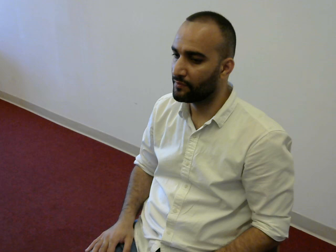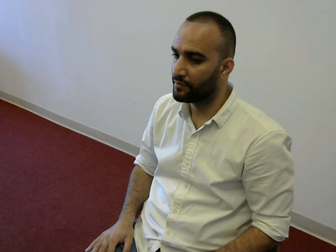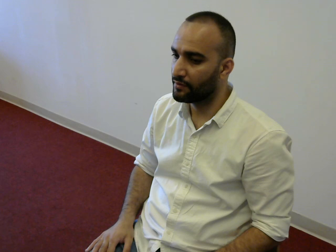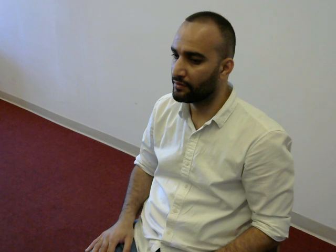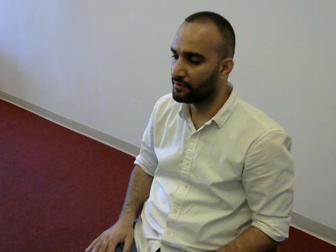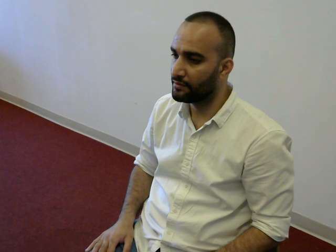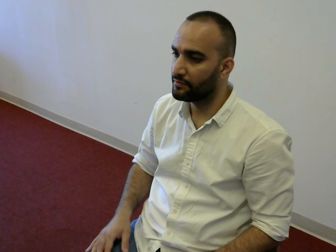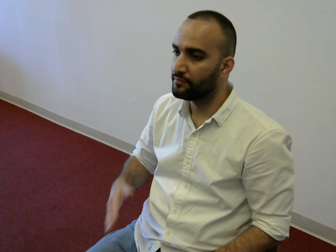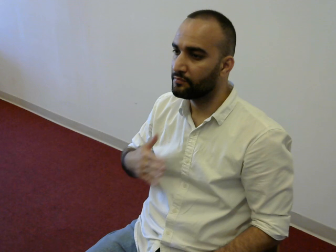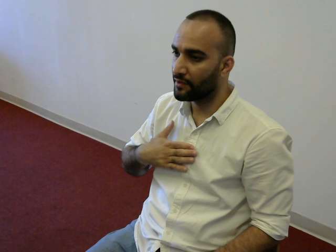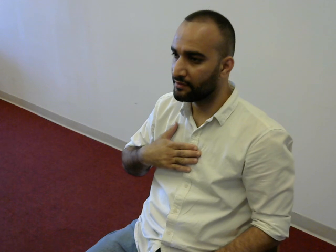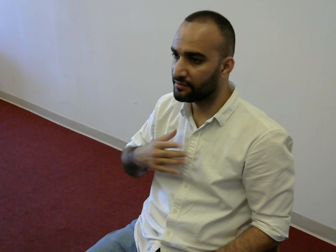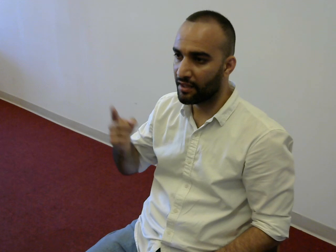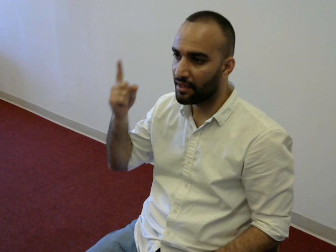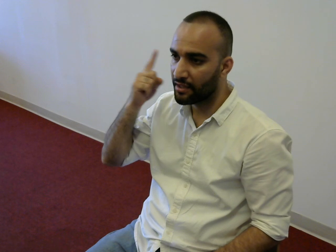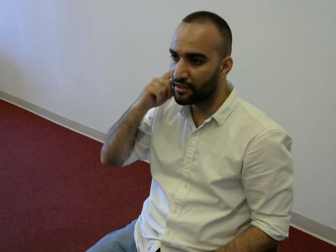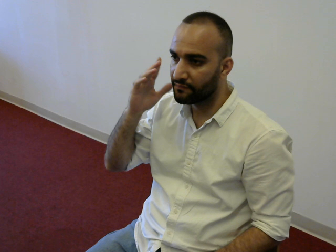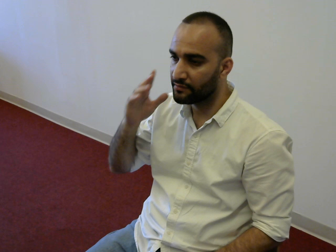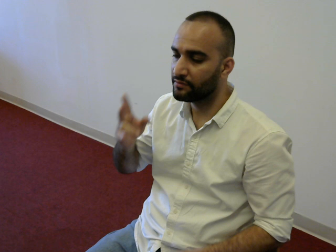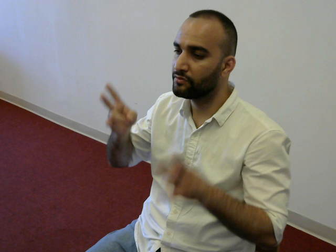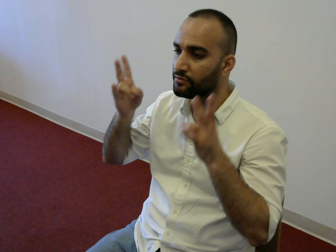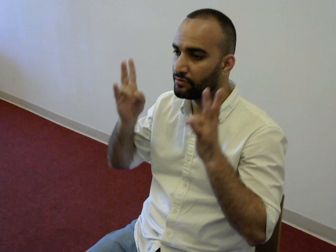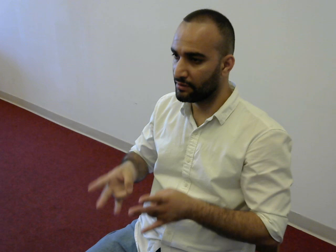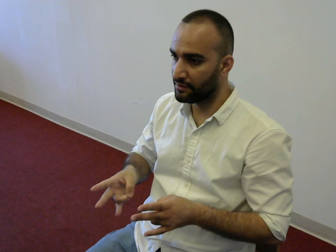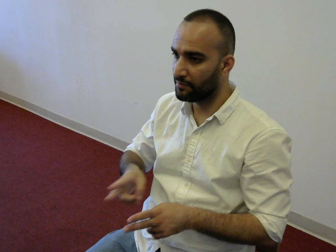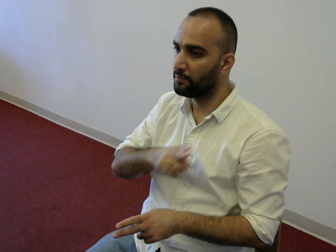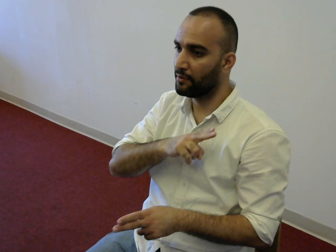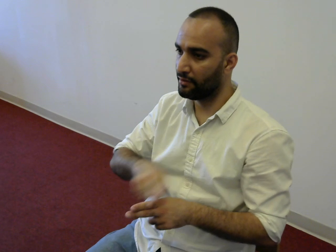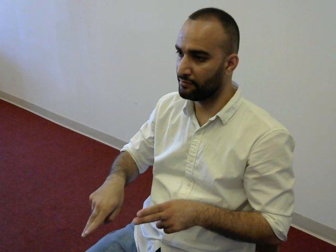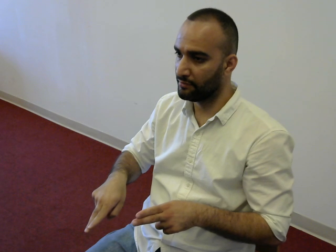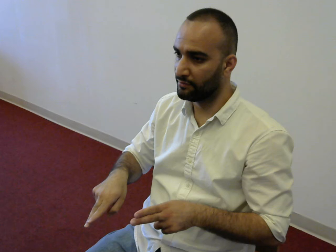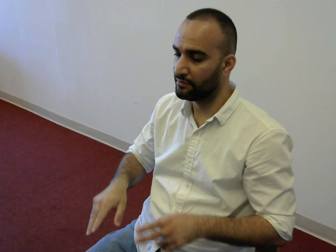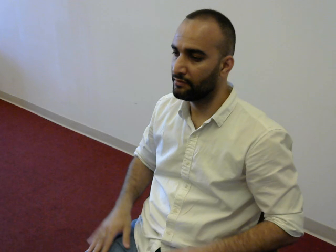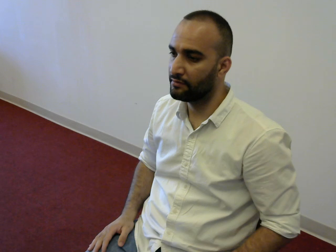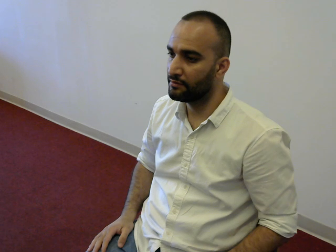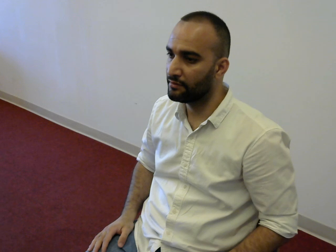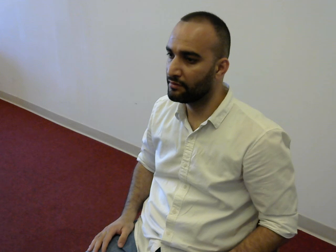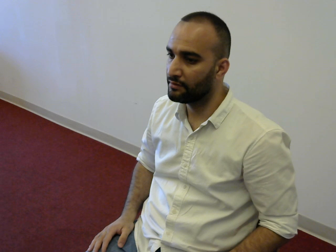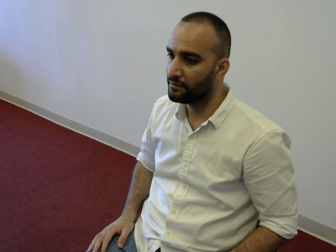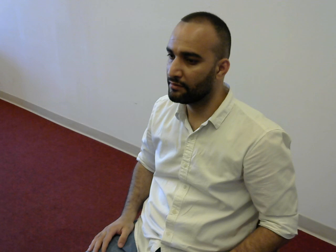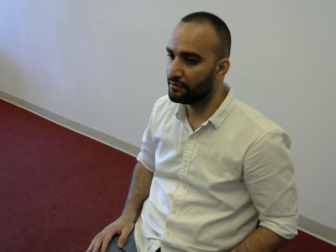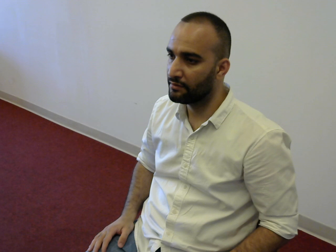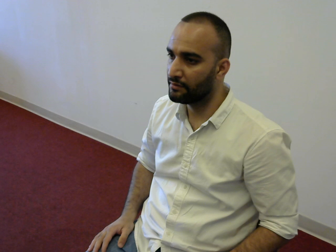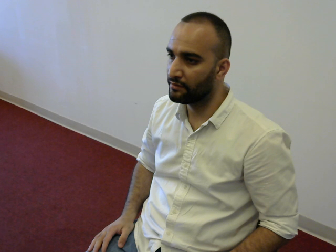Mən eşitməni qəza nəticəsində itirmişəm